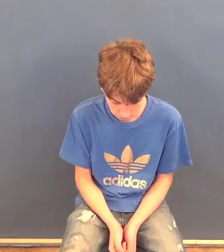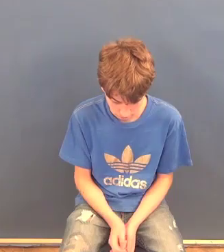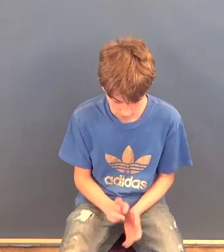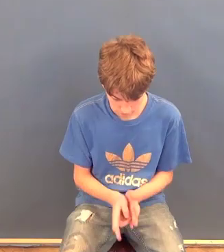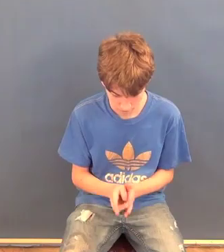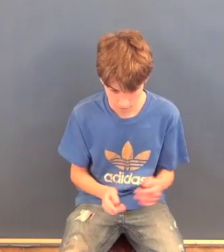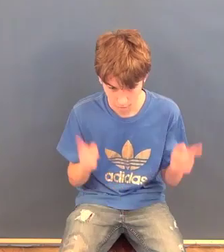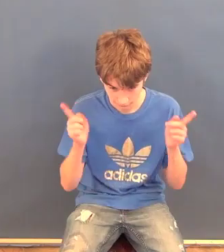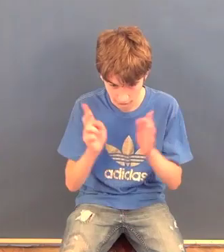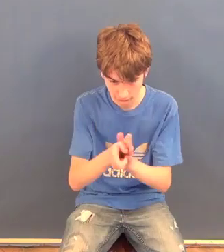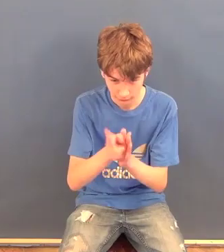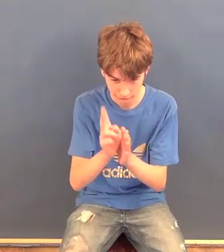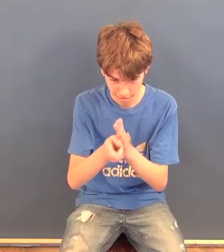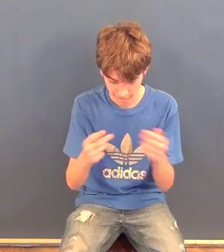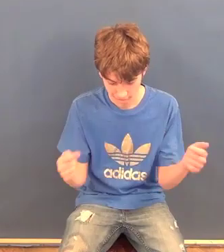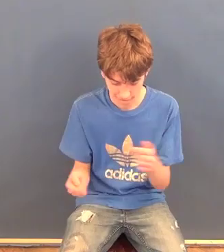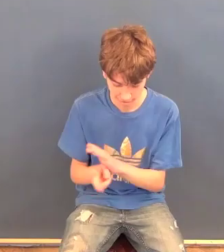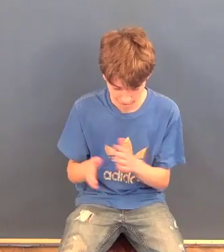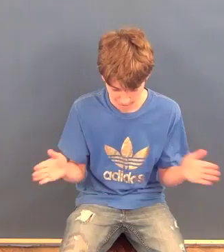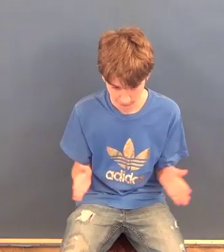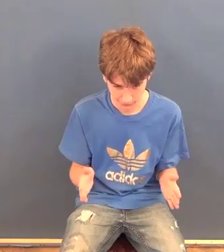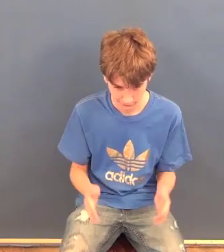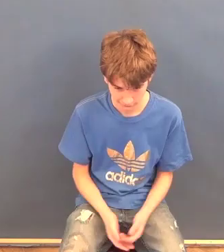Uwaga na przejeżdżający mały pociąg.